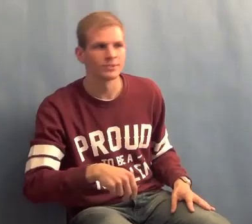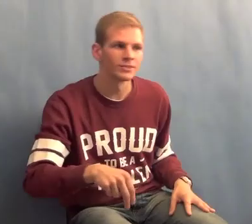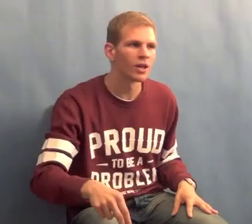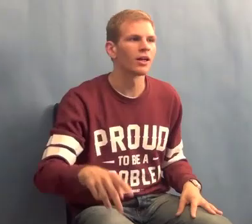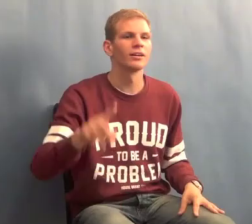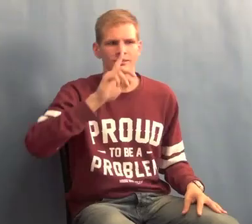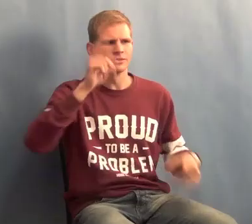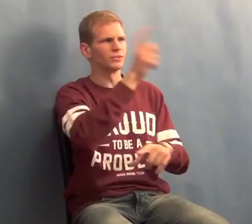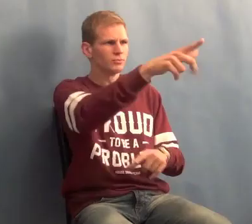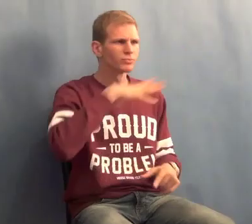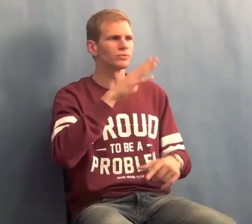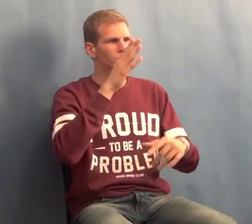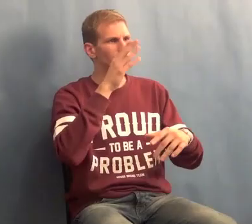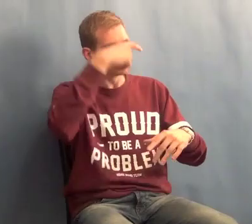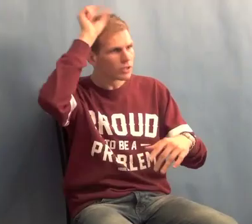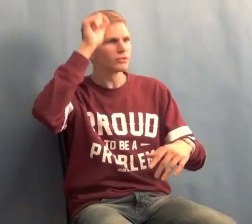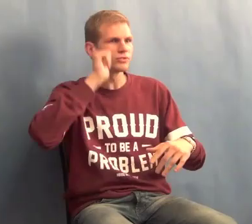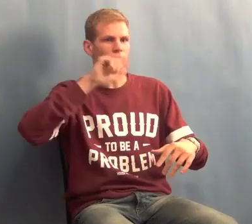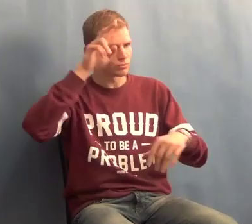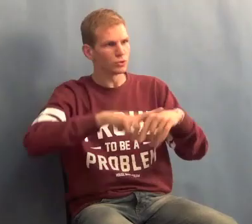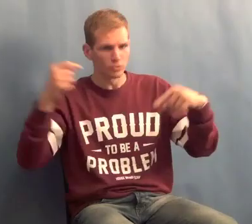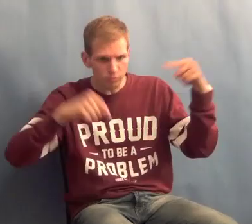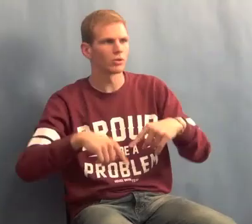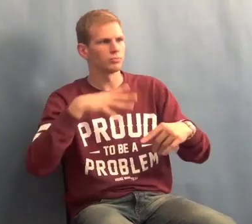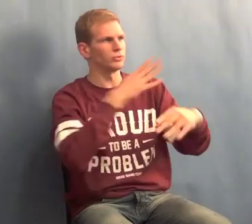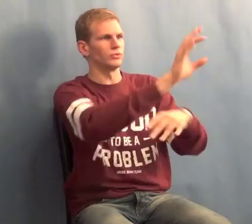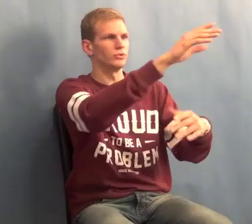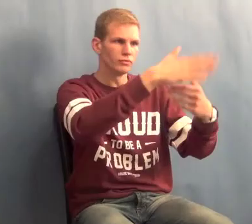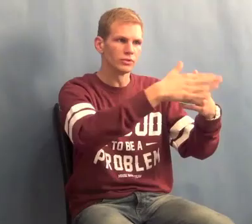A oni zaczęli do niego mówić, że była straż, policja wczoraj, walili w drzwi, a on nie reagował.